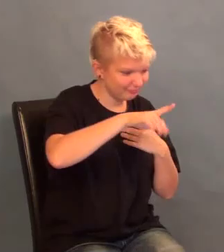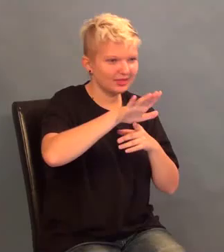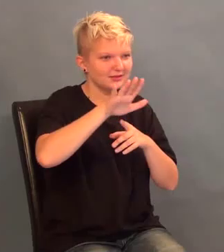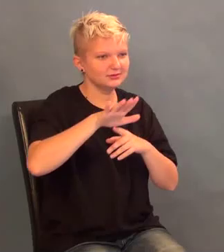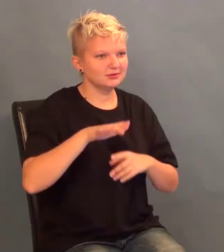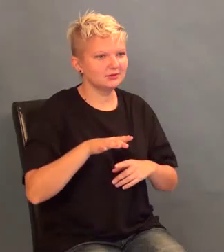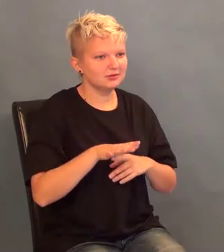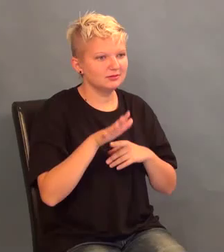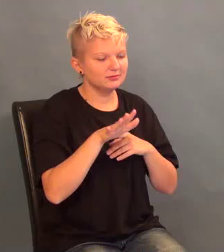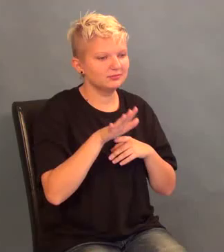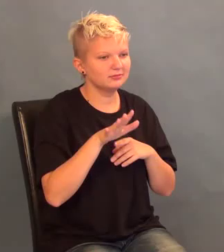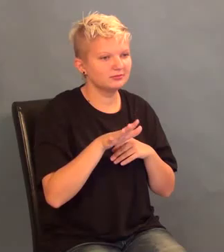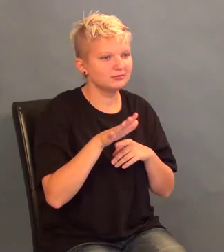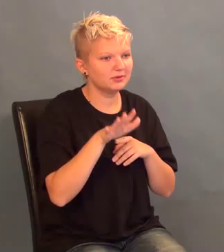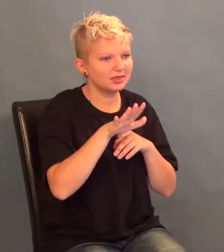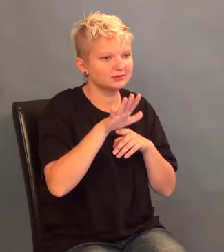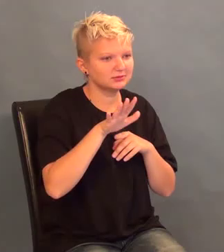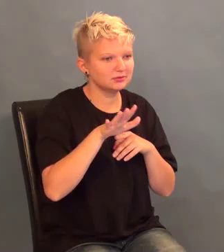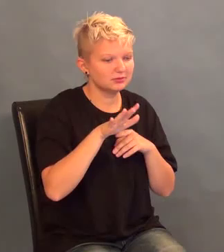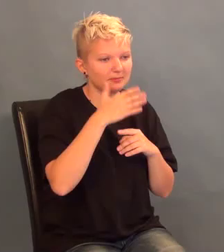Piętnaście.